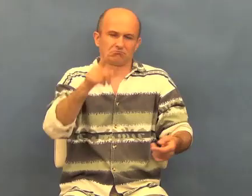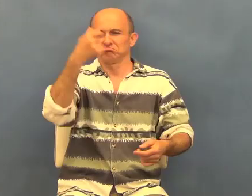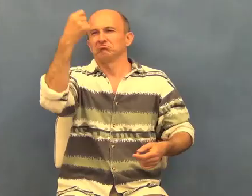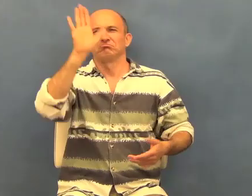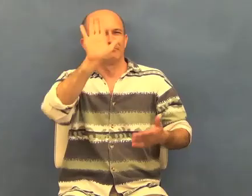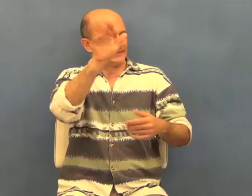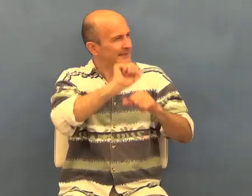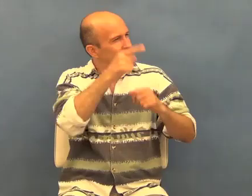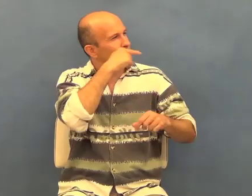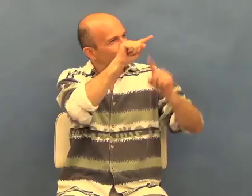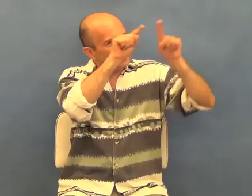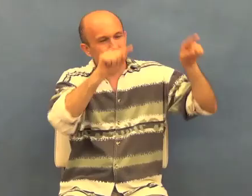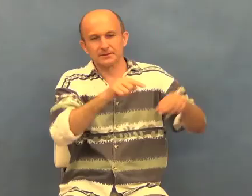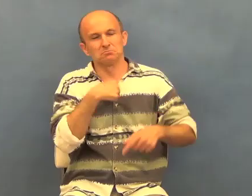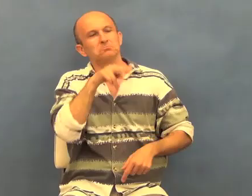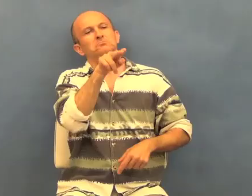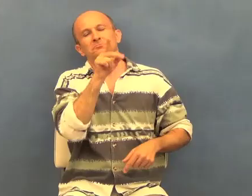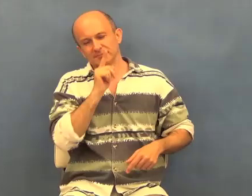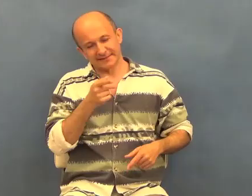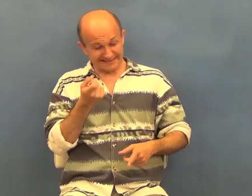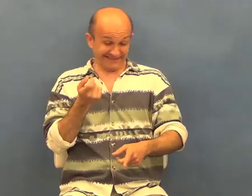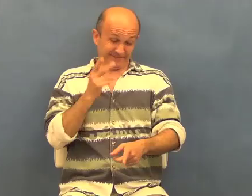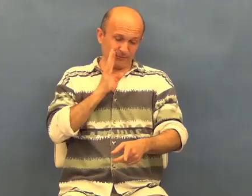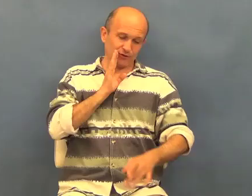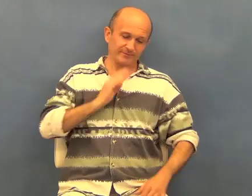Jest taki znak, widzę go i milczę. Ten jest chyba podobny.